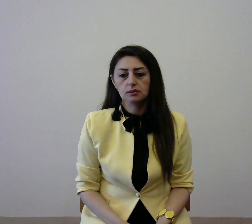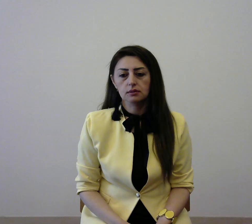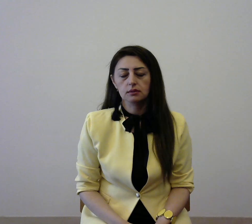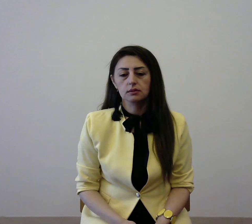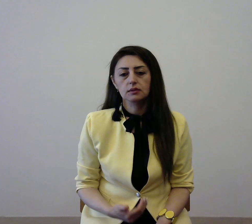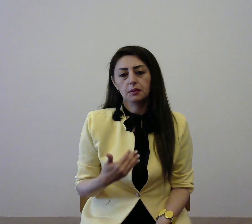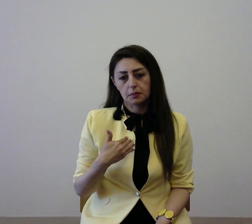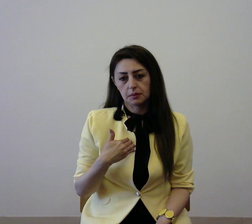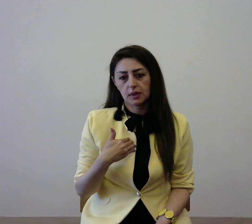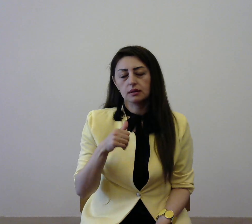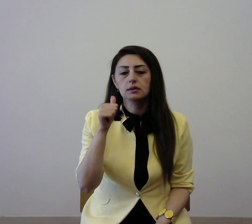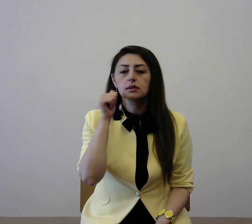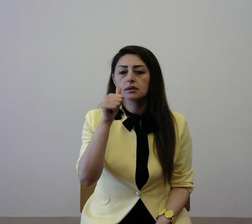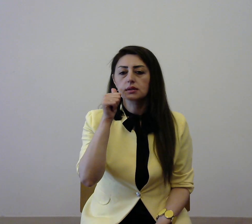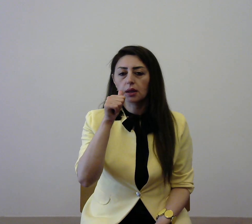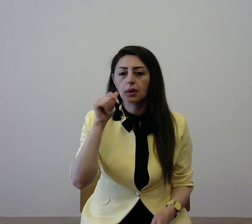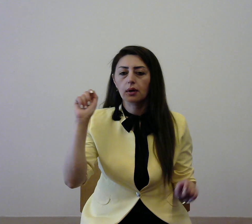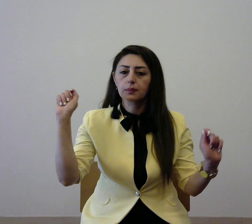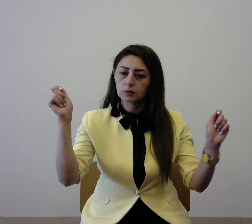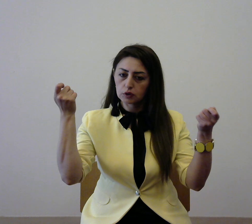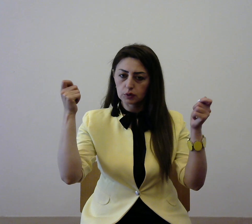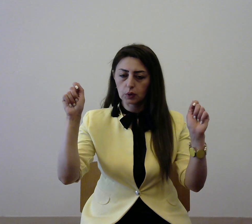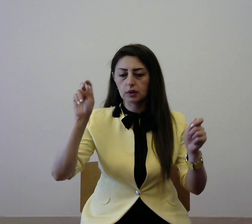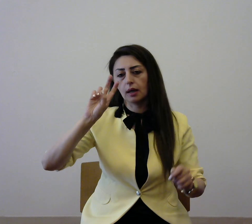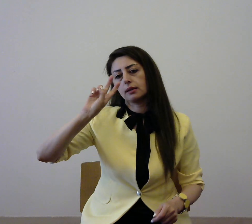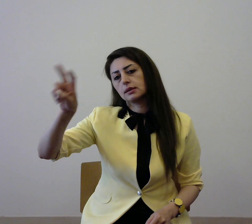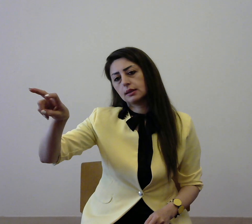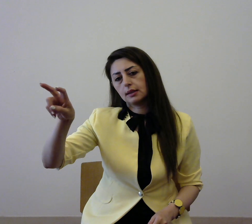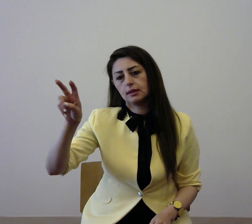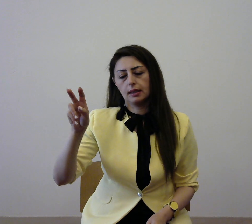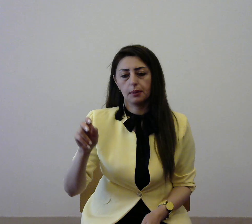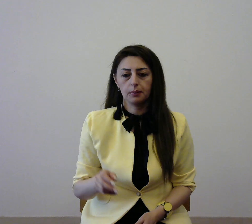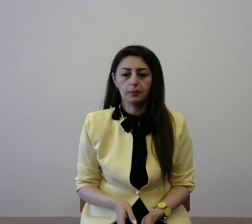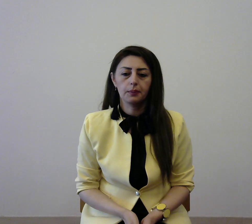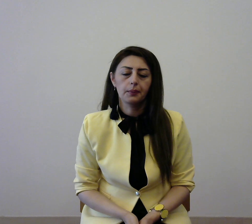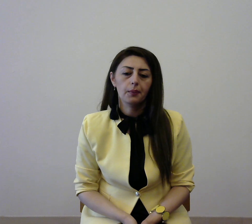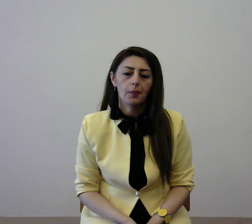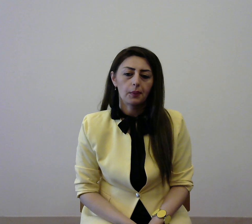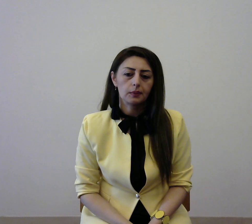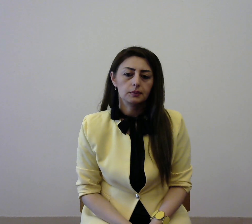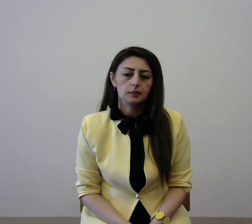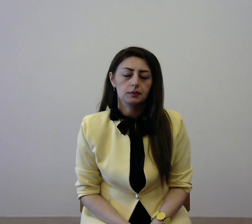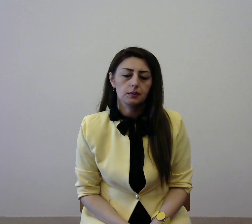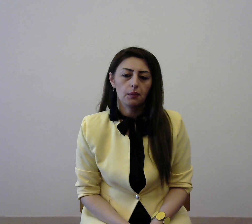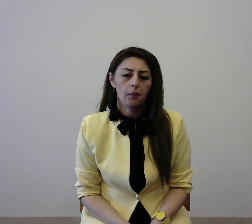Mən sabah toya gedirəm